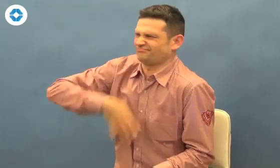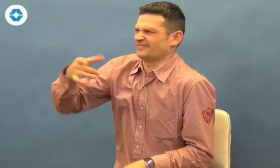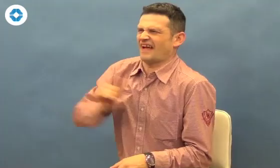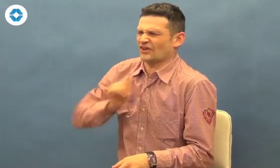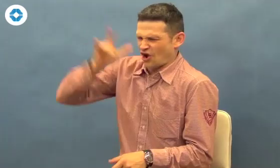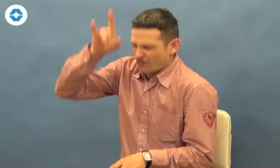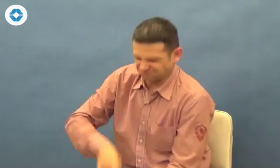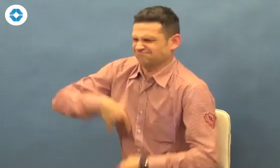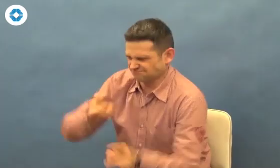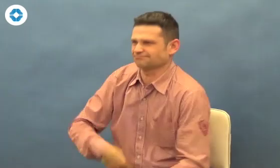Jest mu niewygodnie i zaczyna galopować.